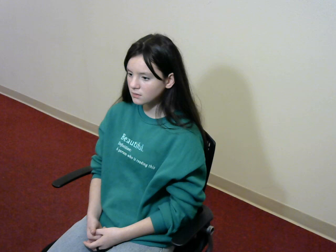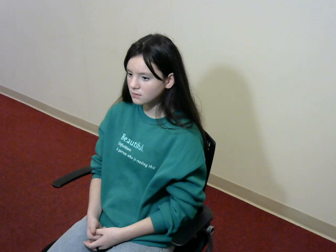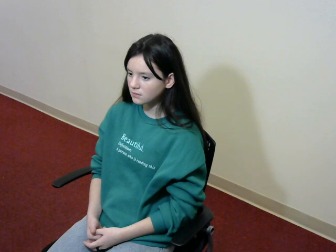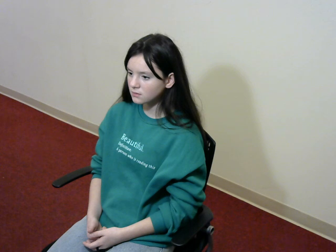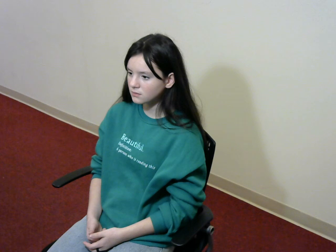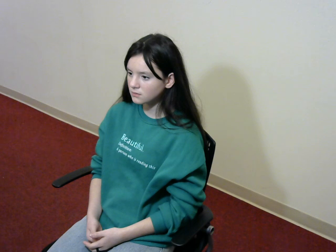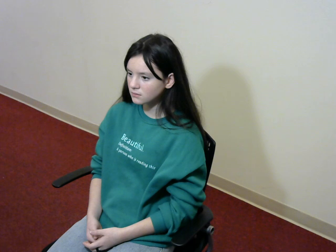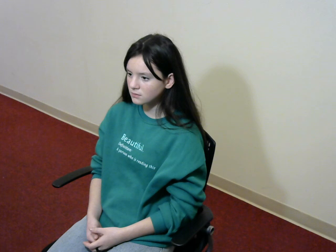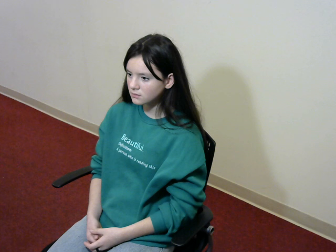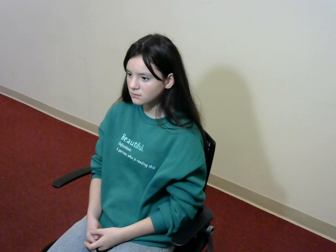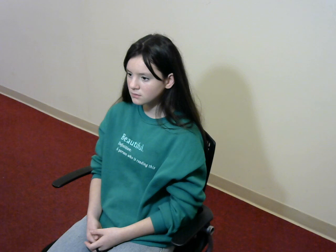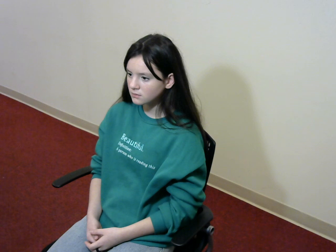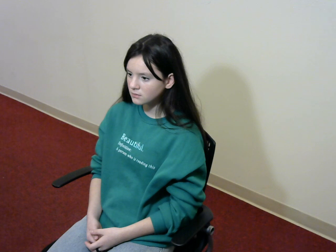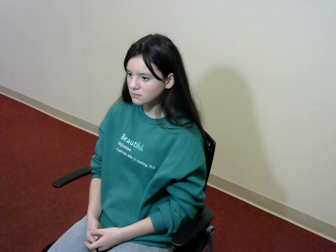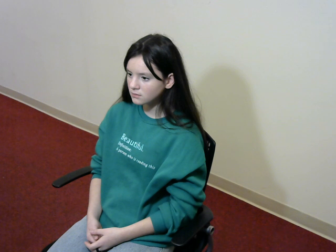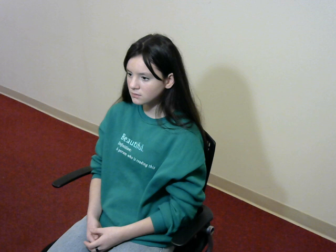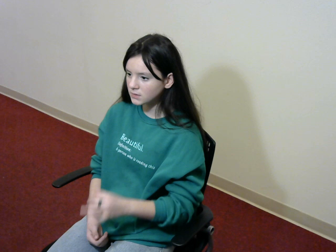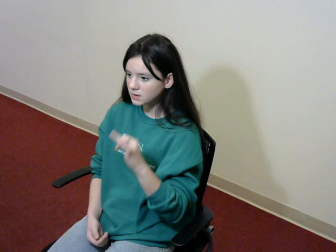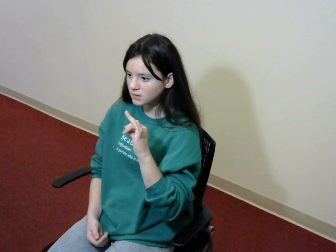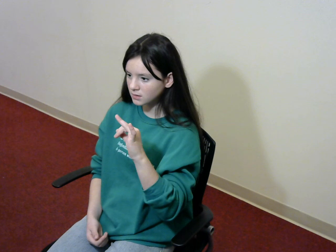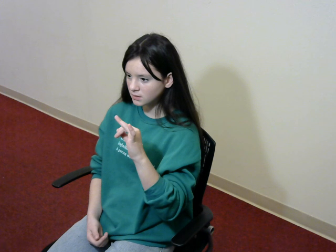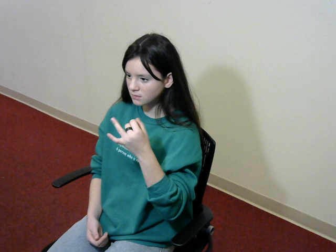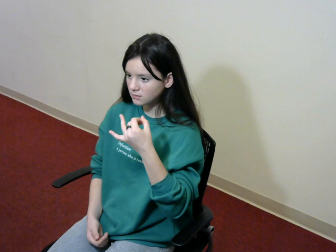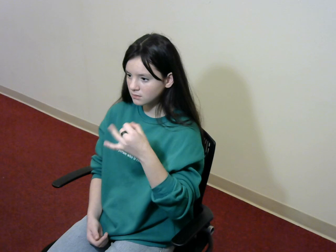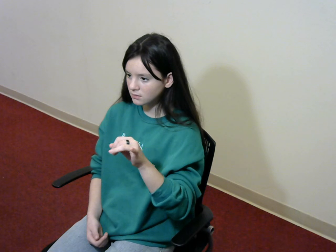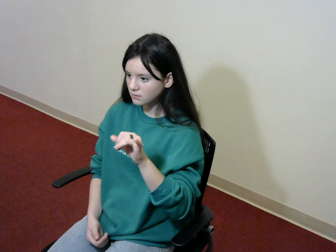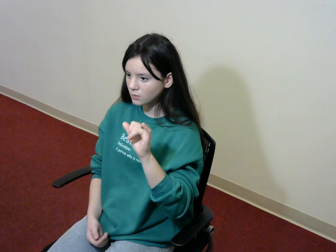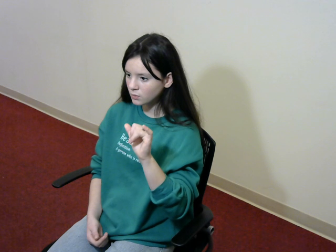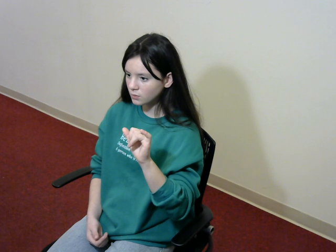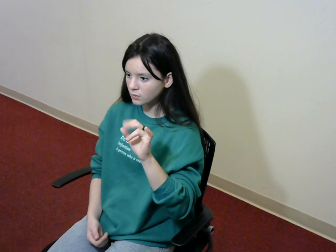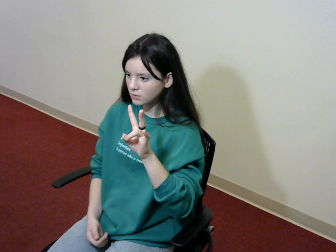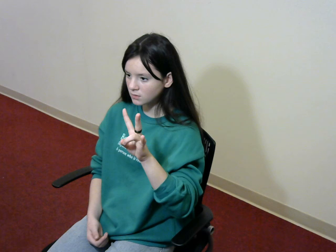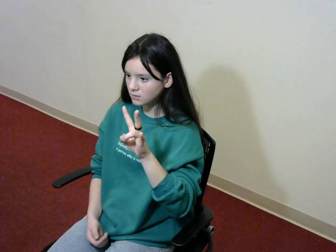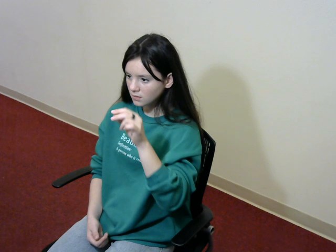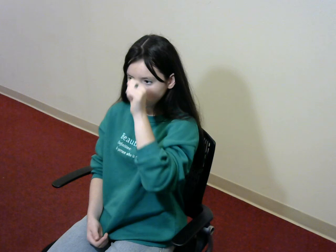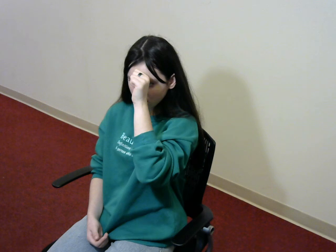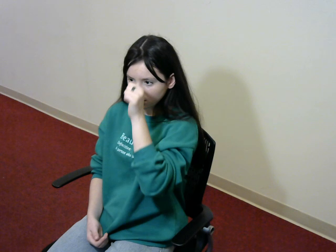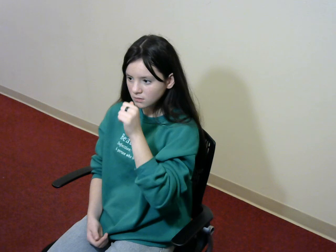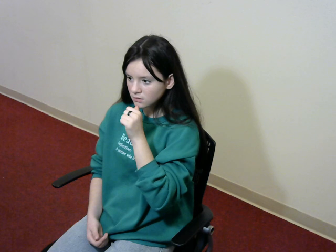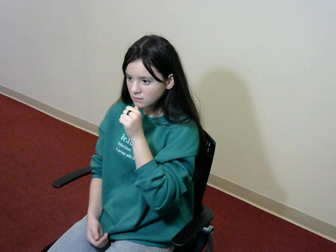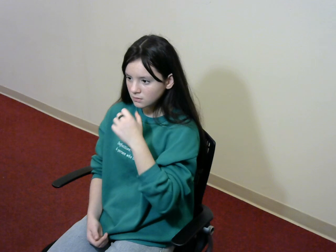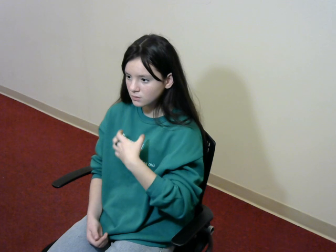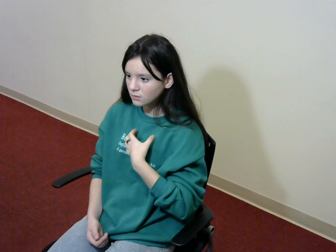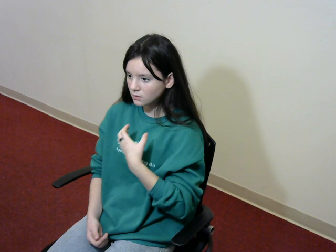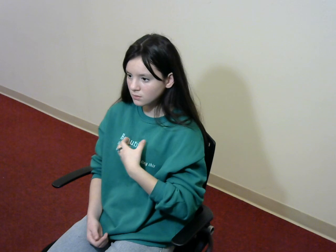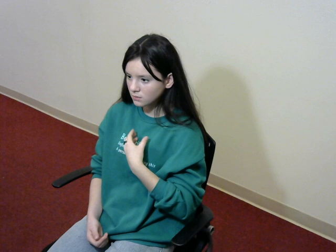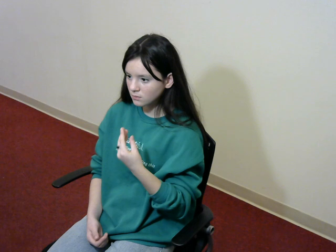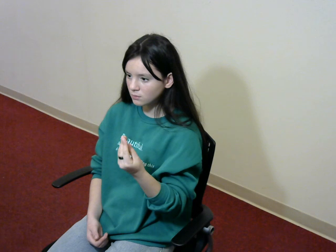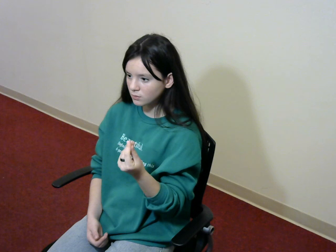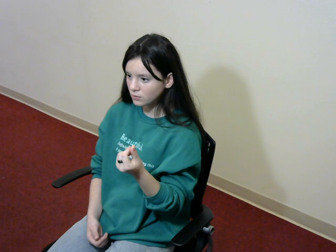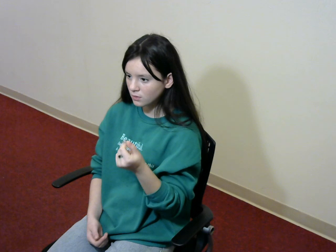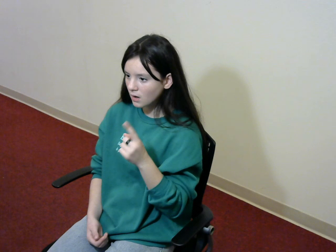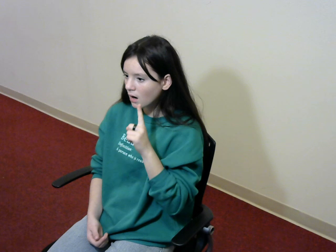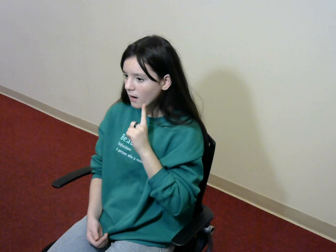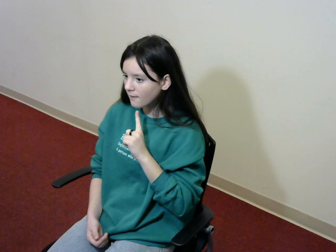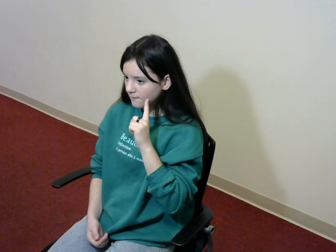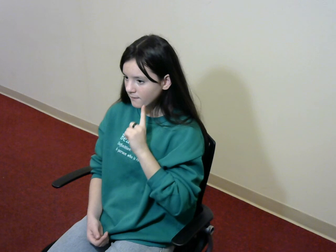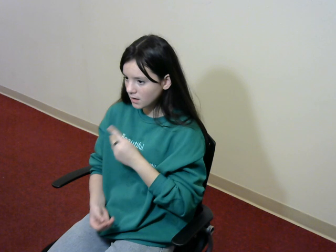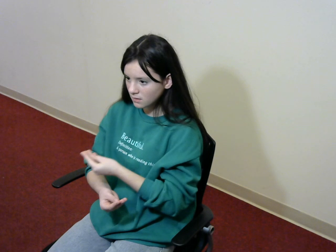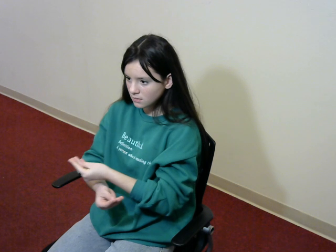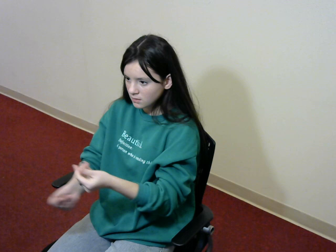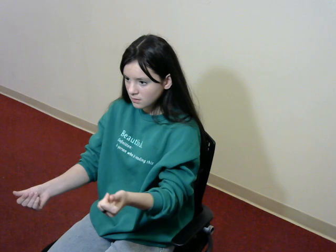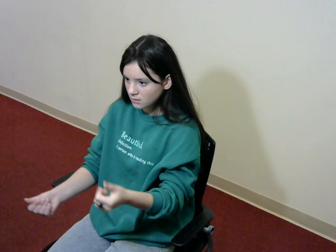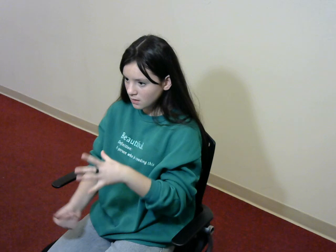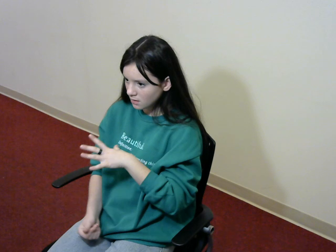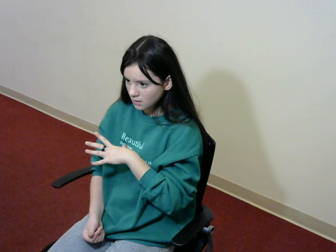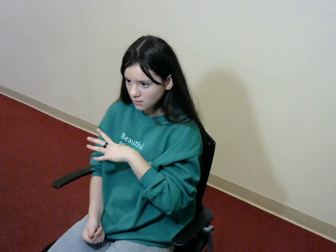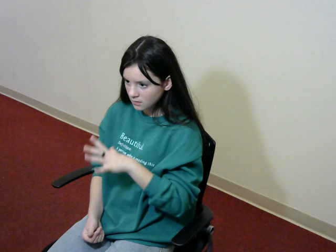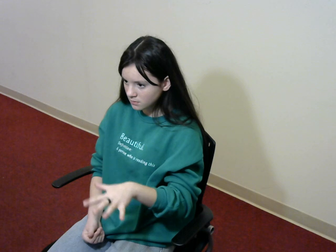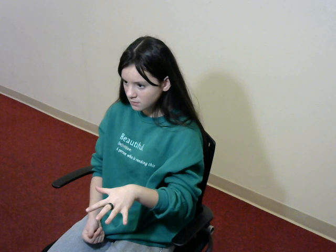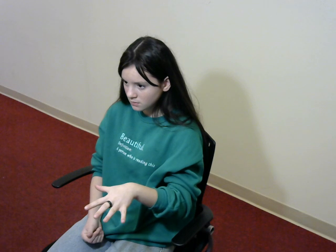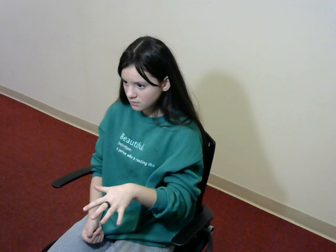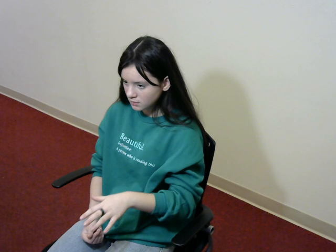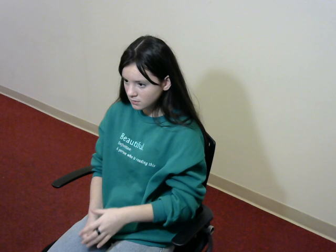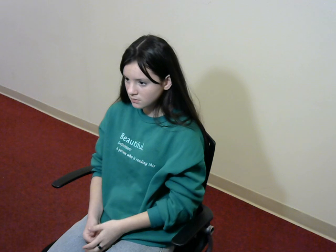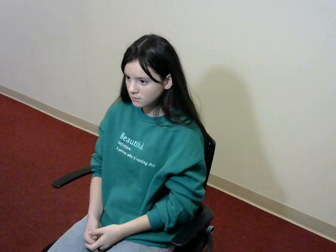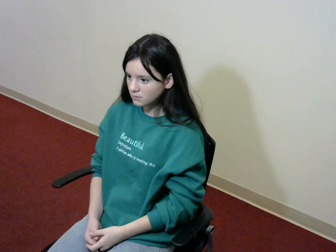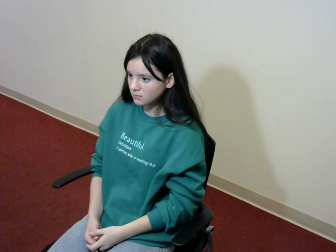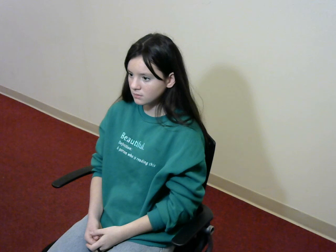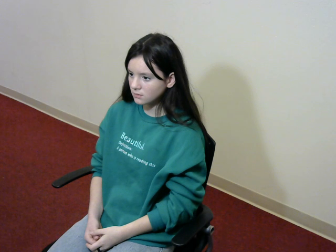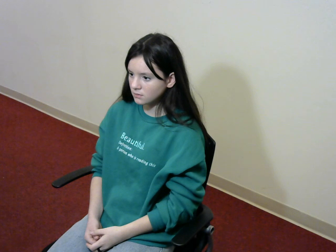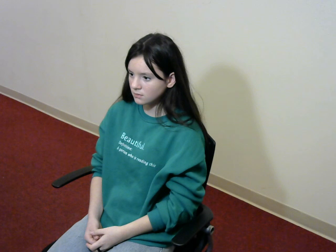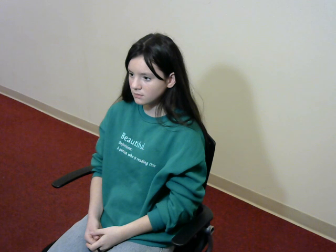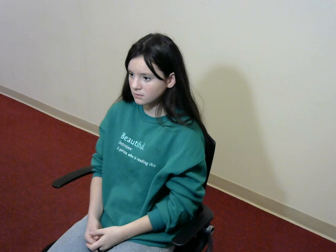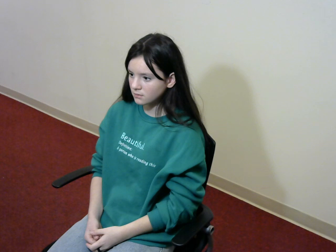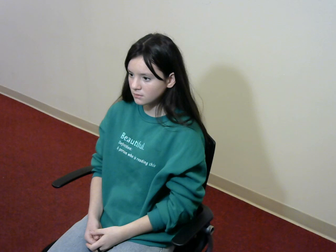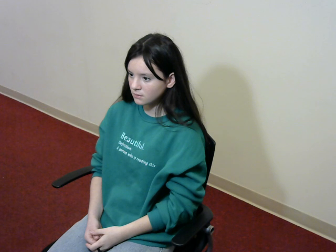İyun ayının sosial müavinətləri hələ ki, ödənilməyib